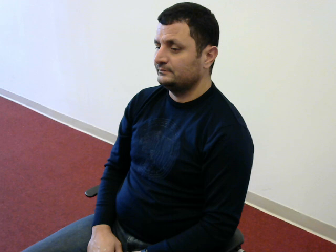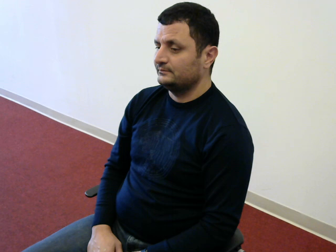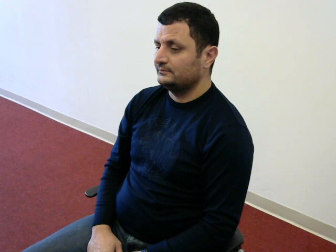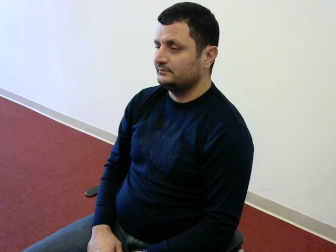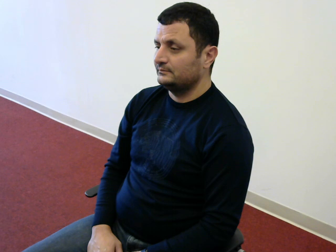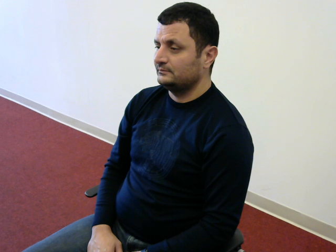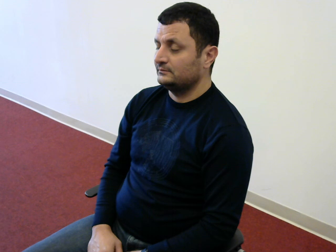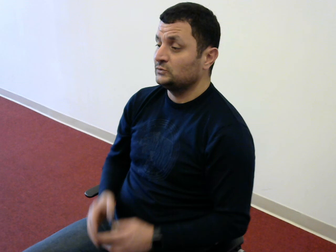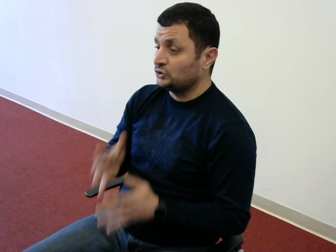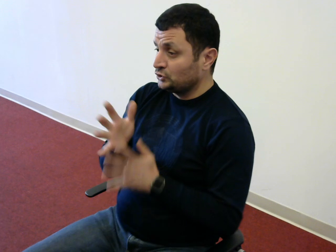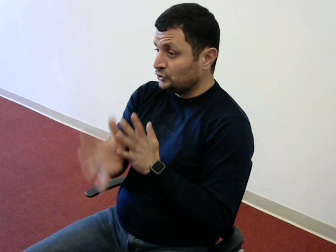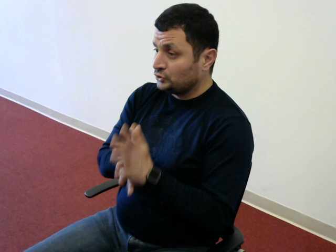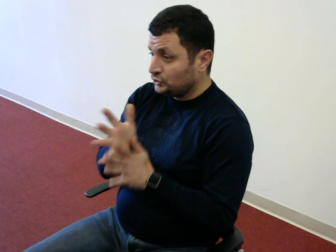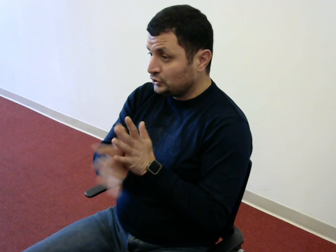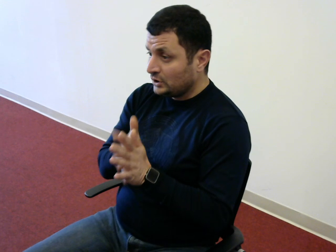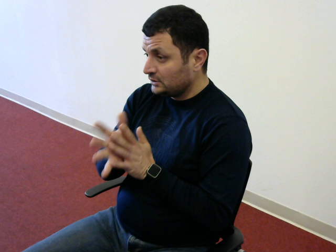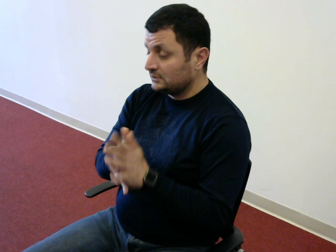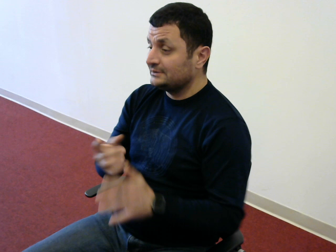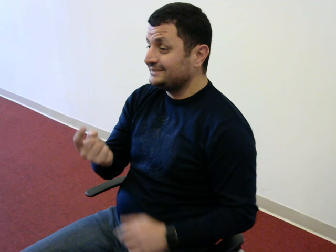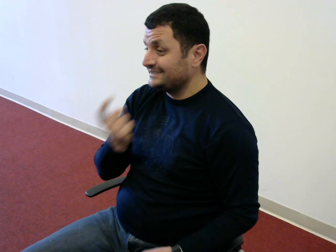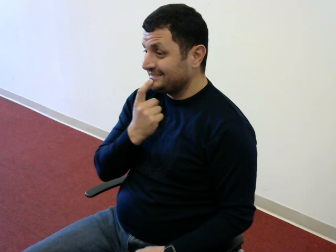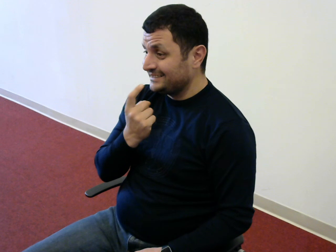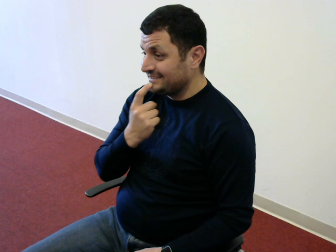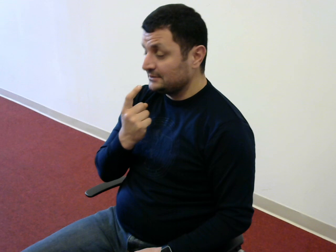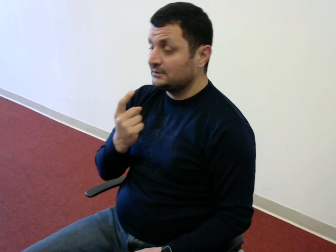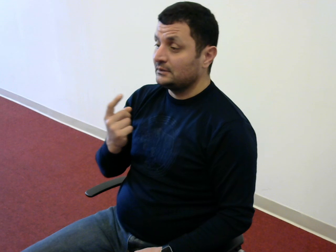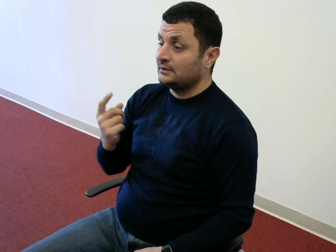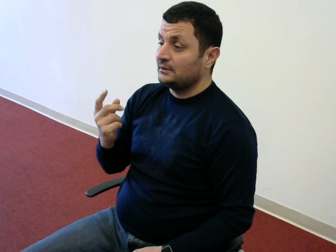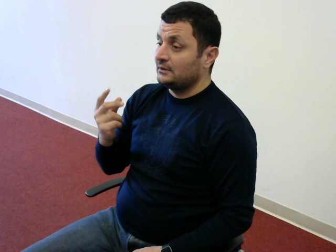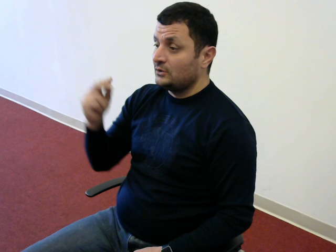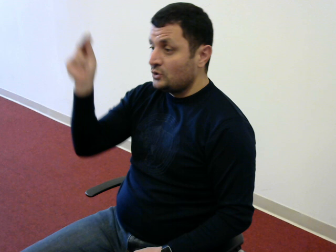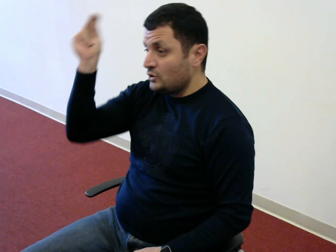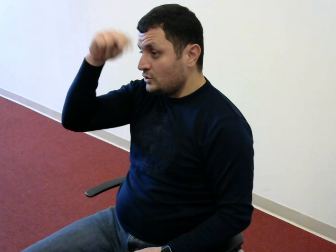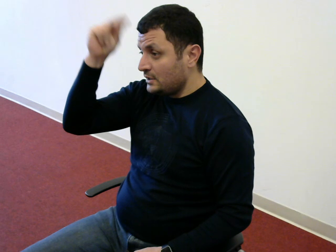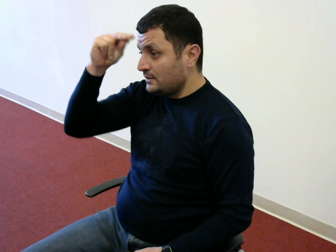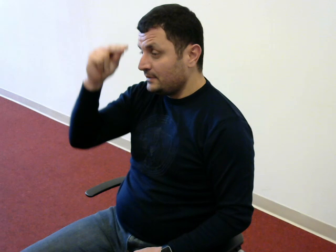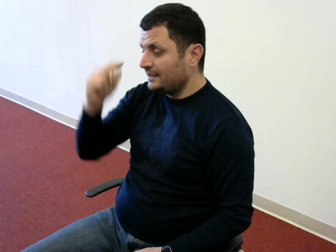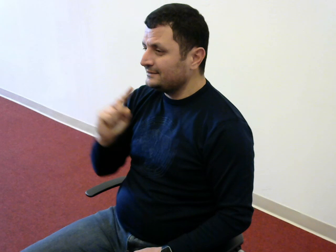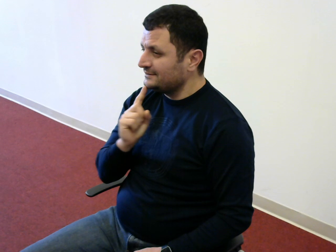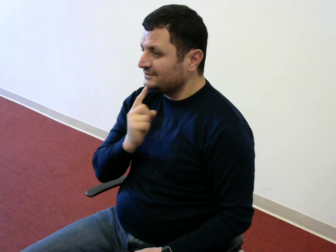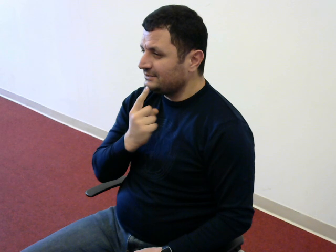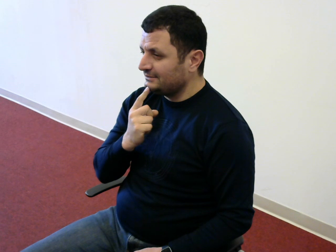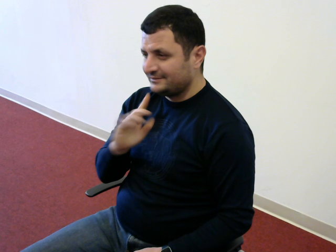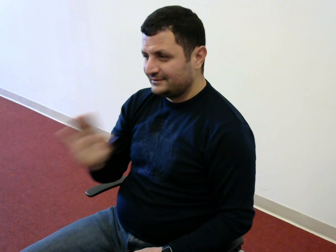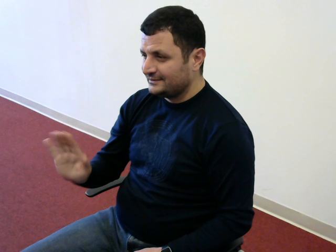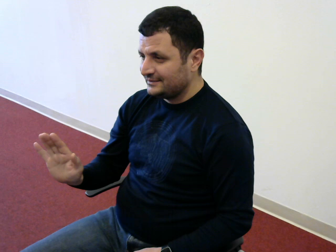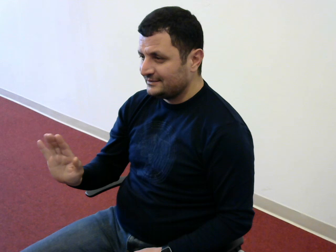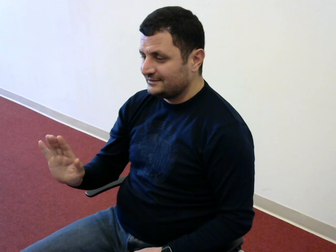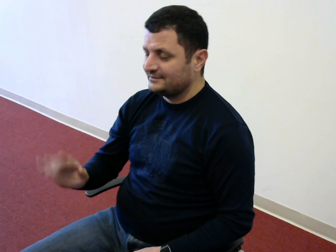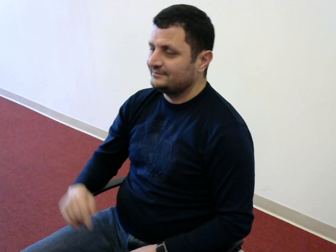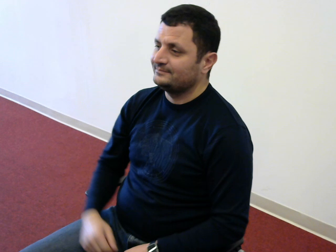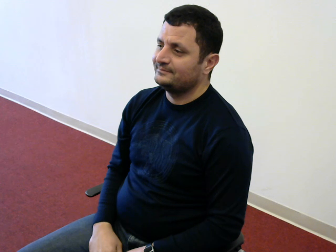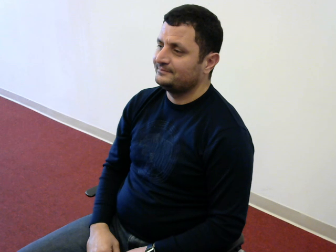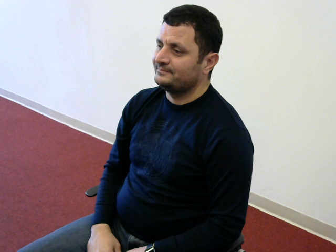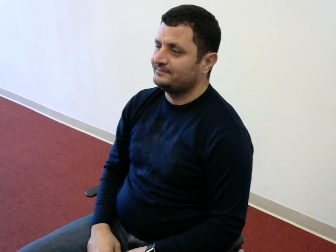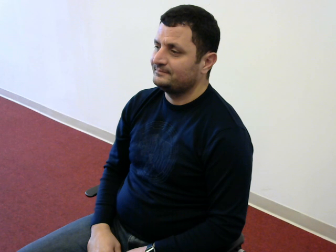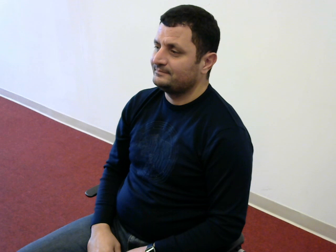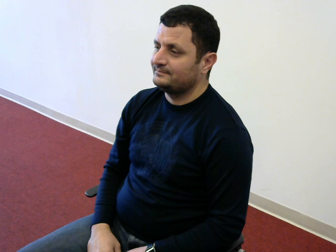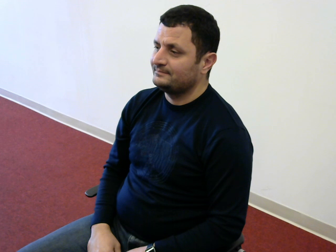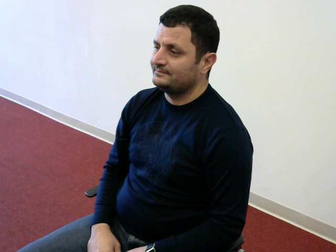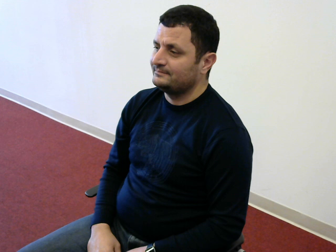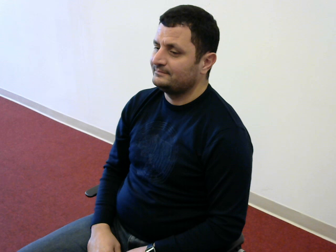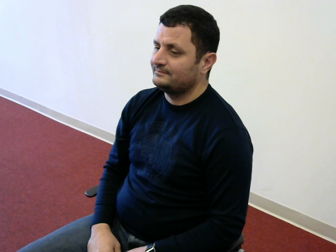İşarə dilini öyrənmək çətin deyil